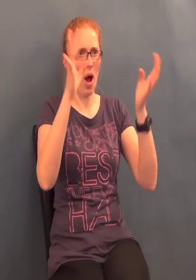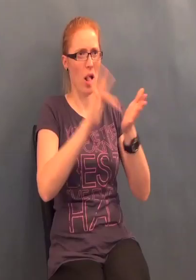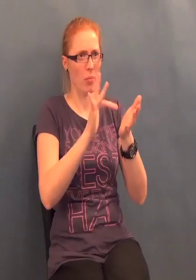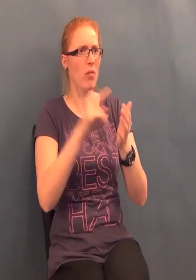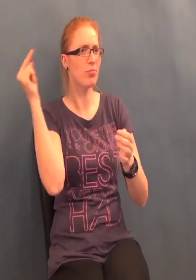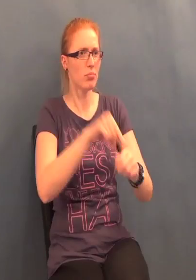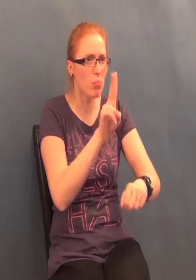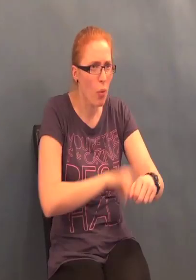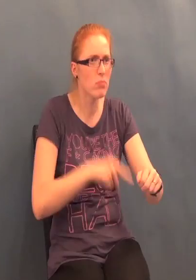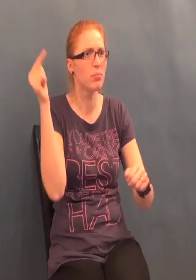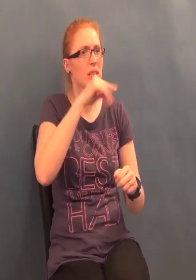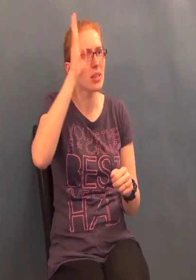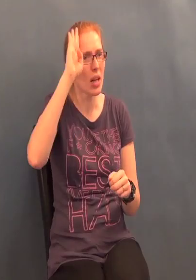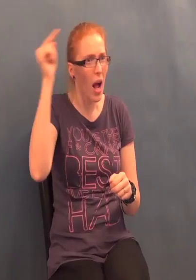Przyjeżdża policja i straż pożarna.